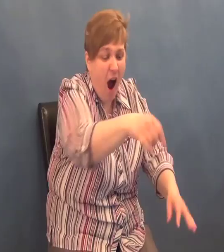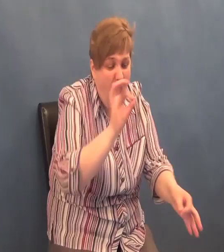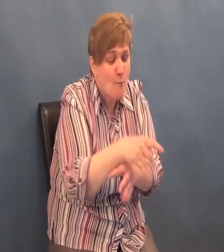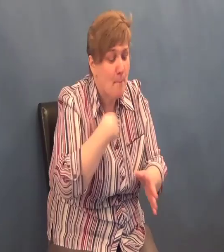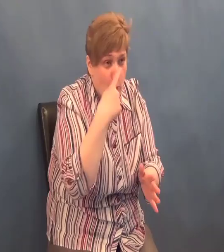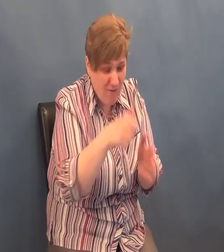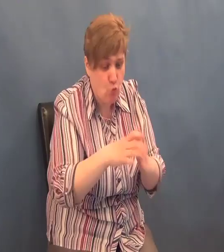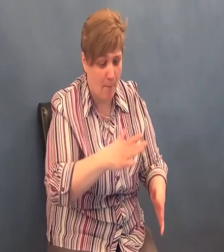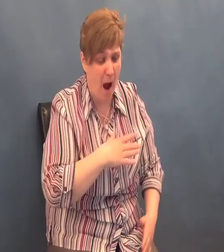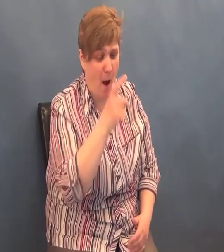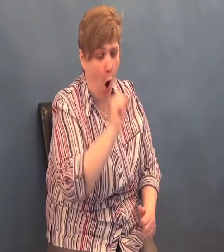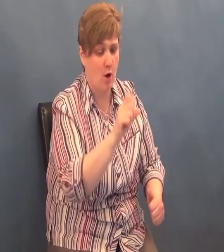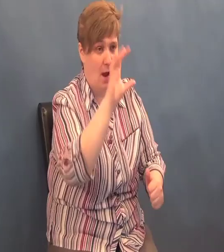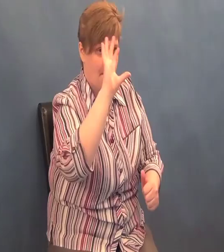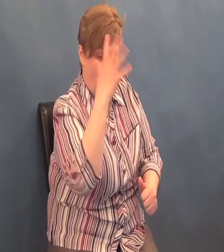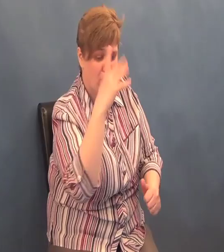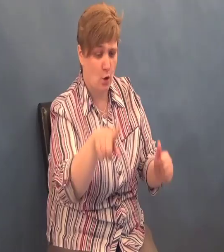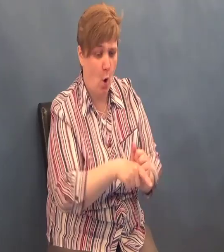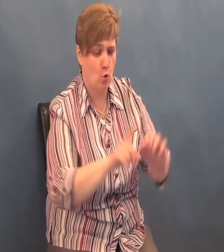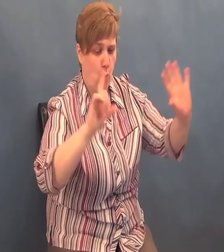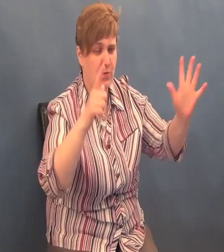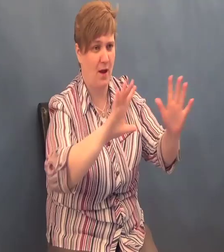Akurat mam, zobacz, mam wycieczkę od piątego do siódmego.